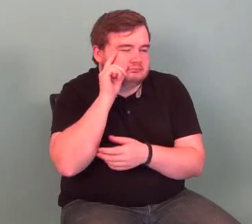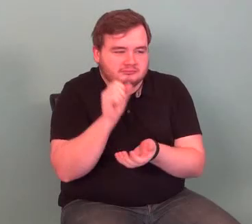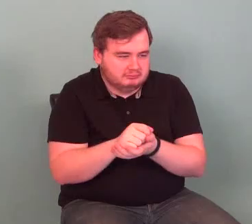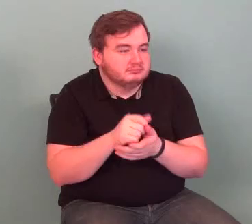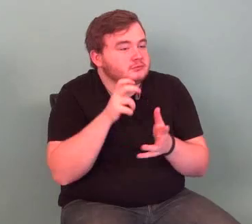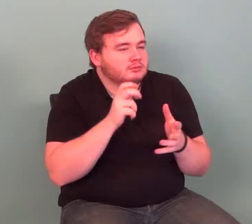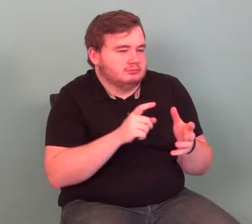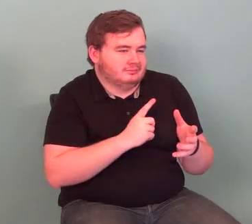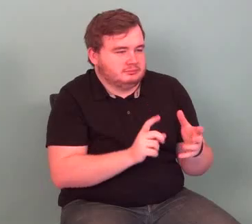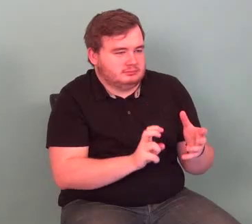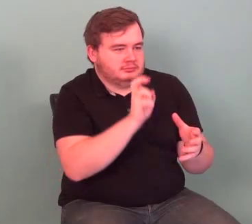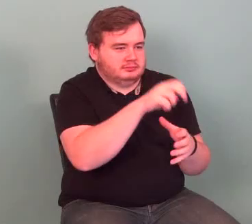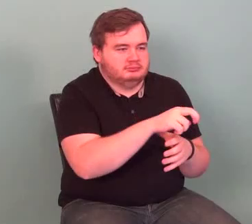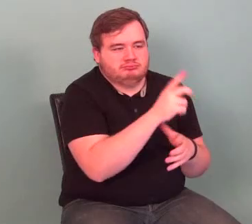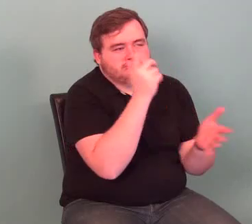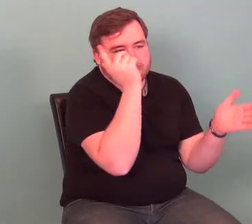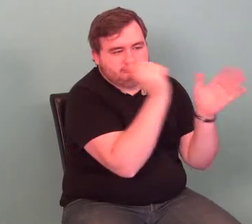A żaba sama wyskakuje ze słoika i wychodzi gdzieś.